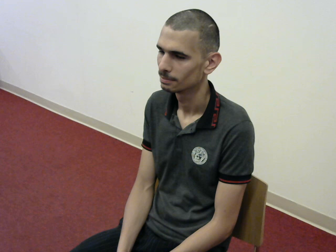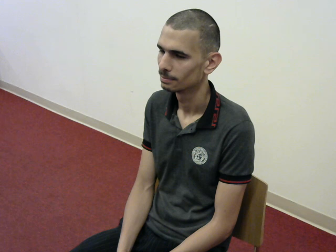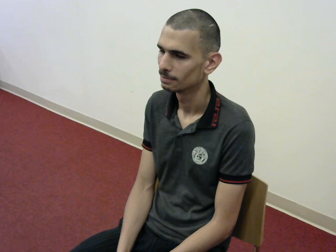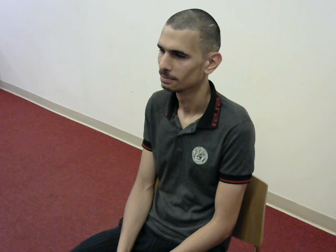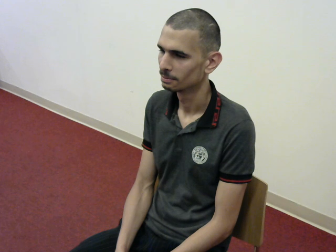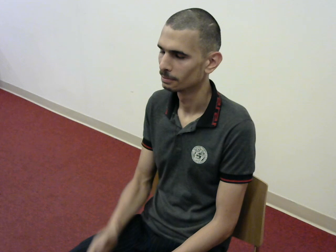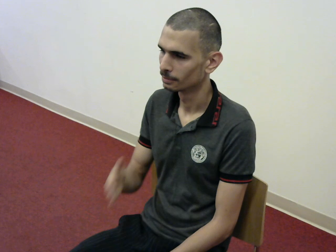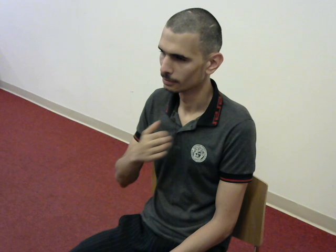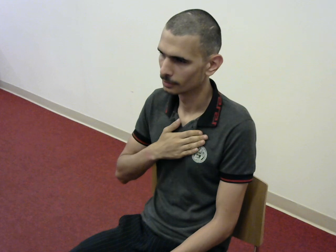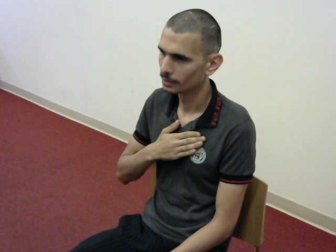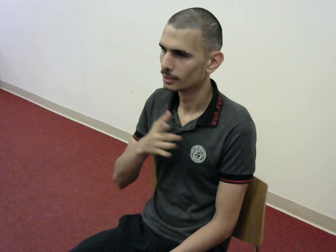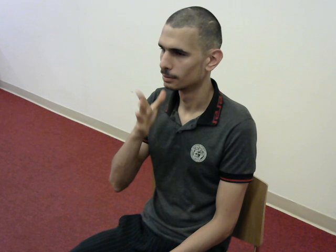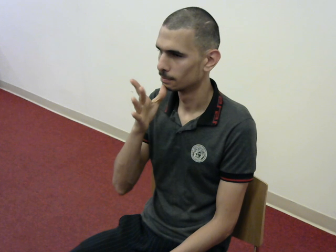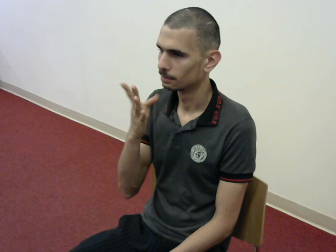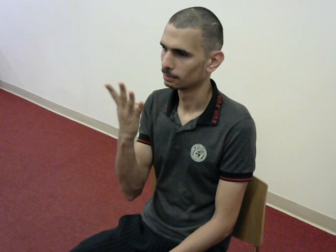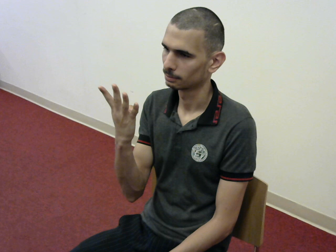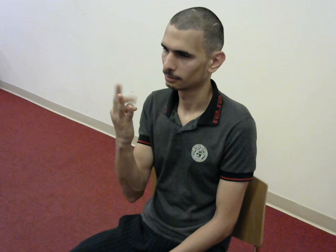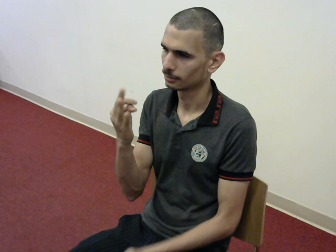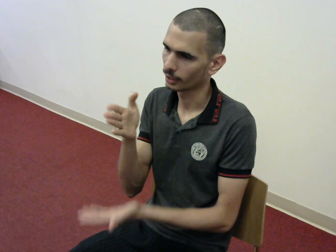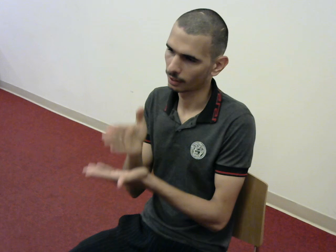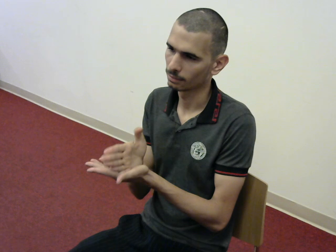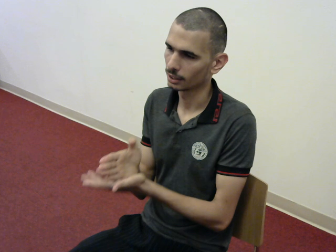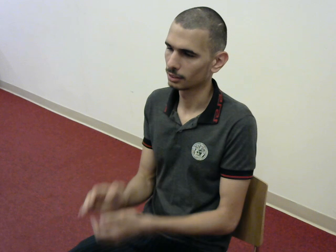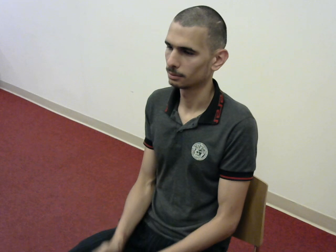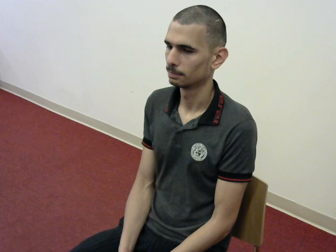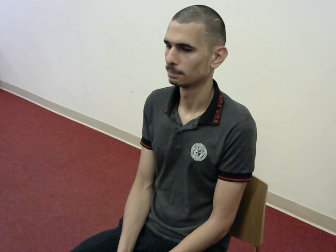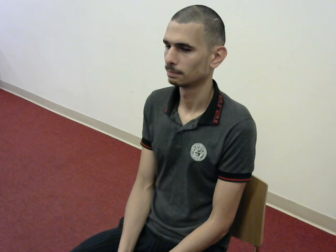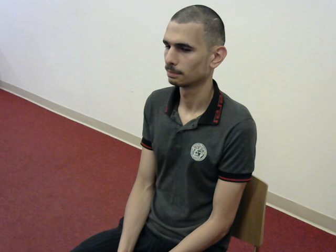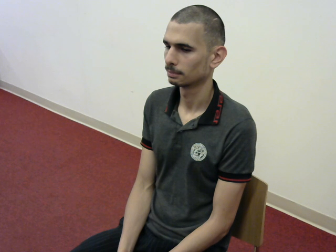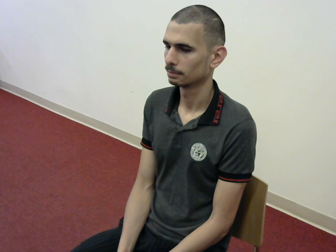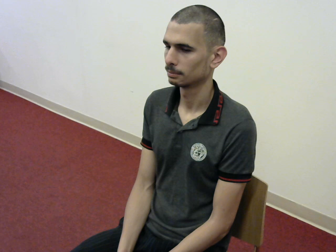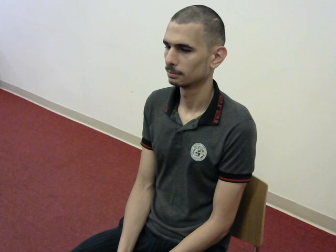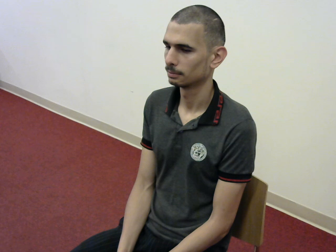Mənim 43 yaşım var